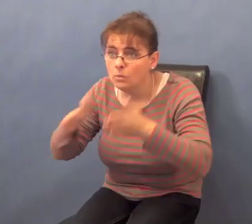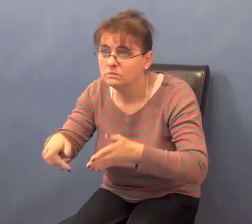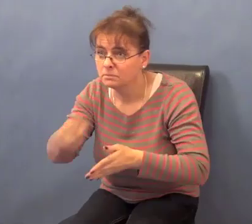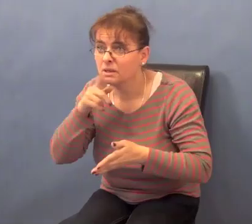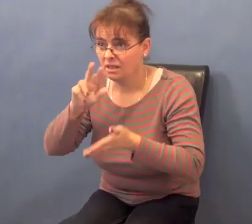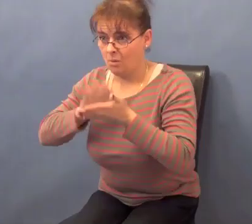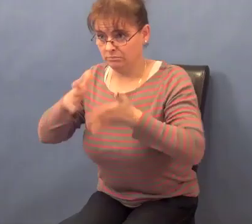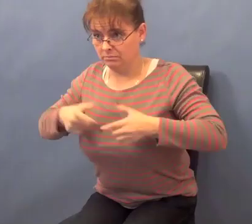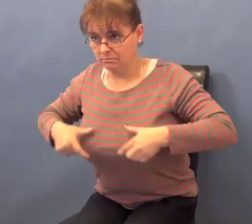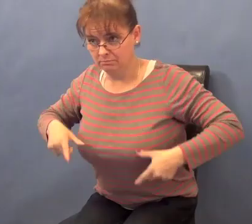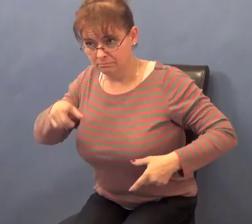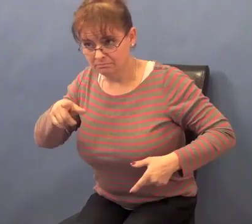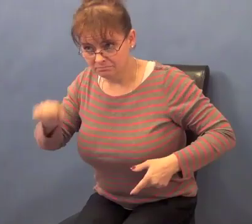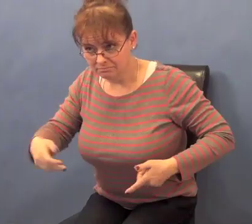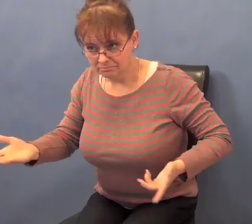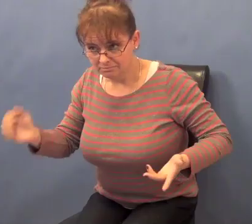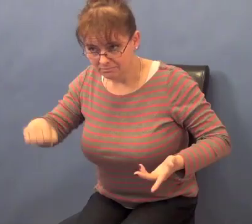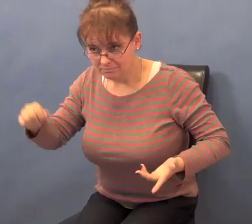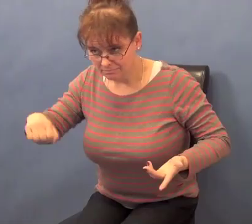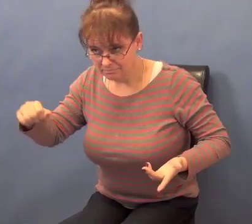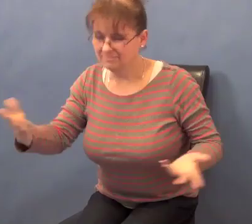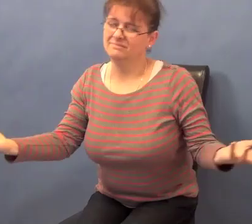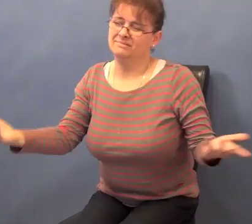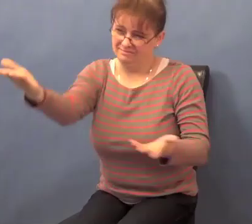Czy na ulicy nosiłabyś bikini?